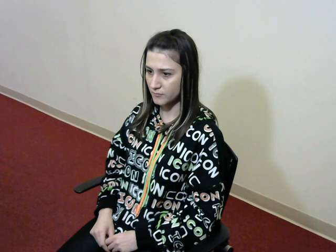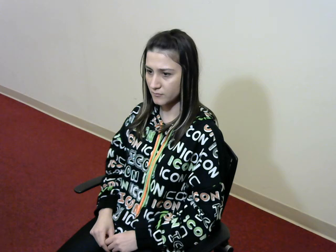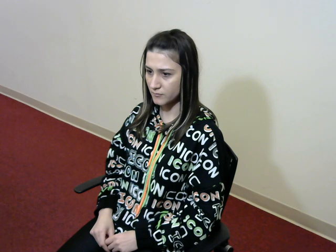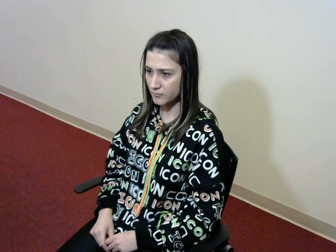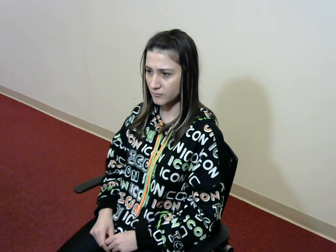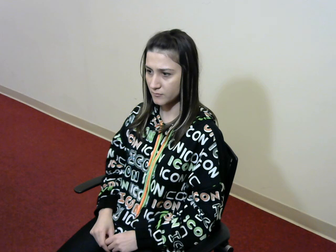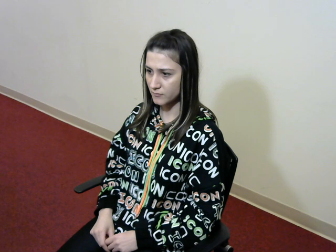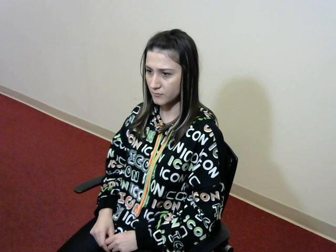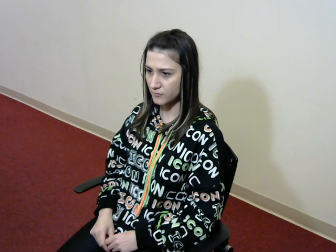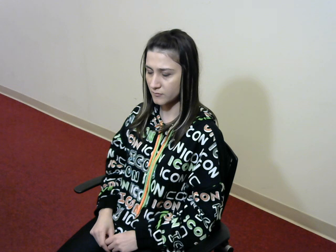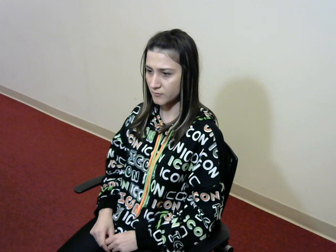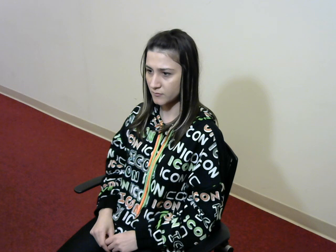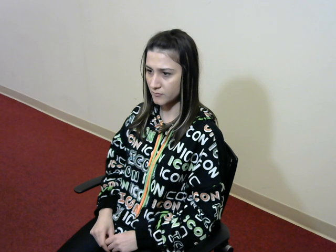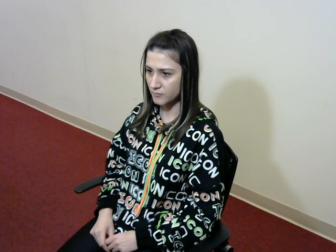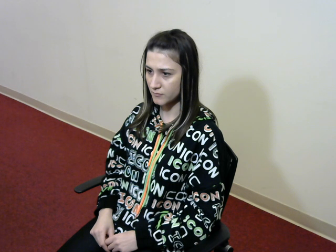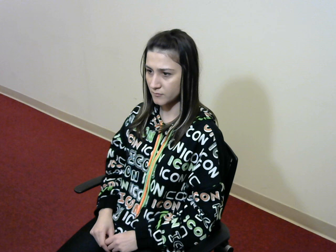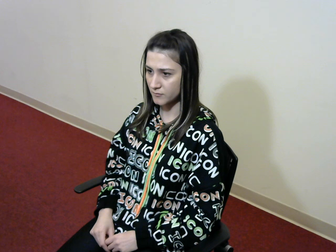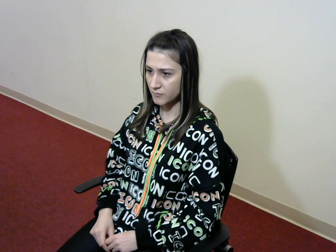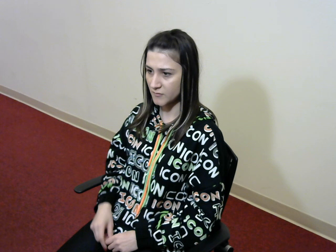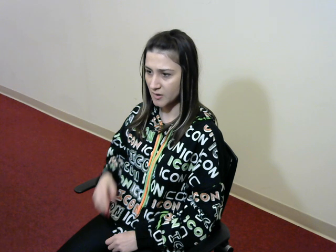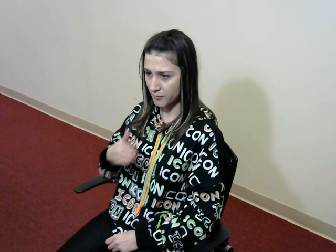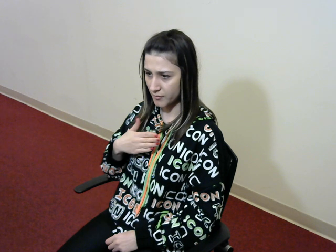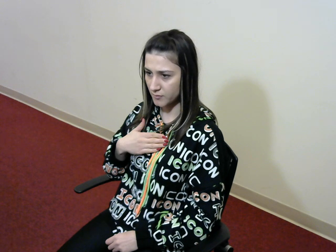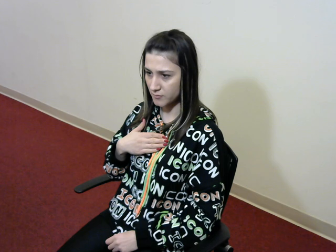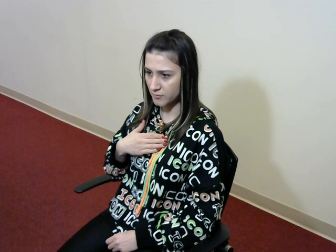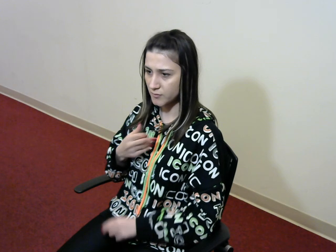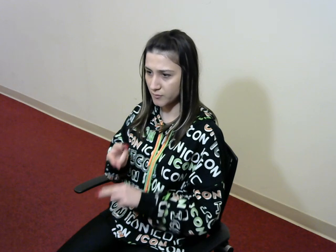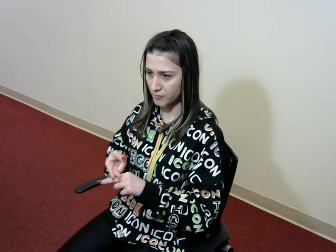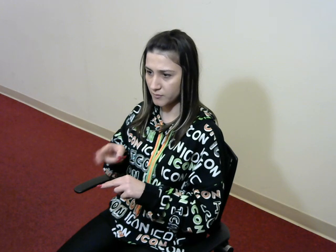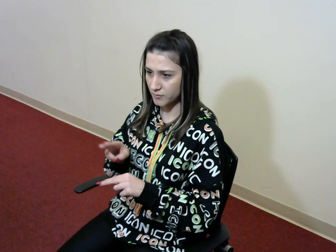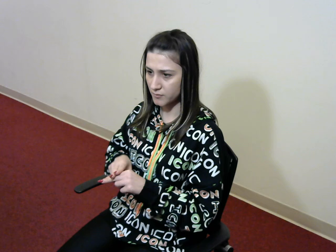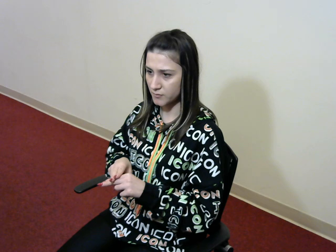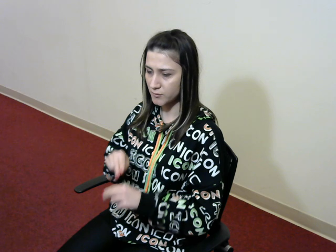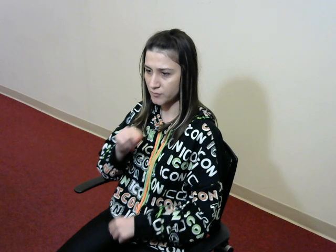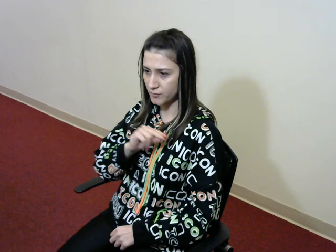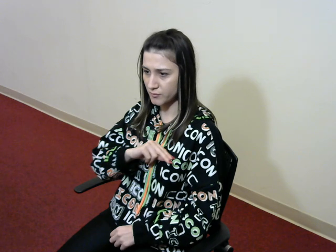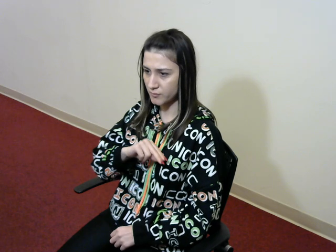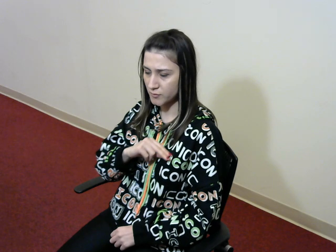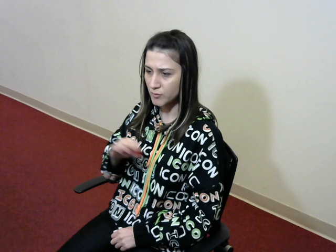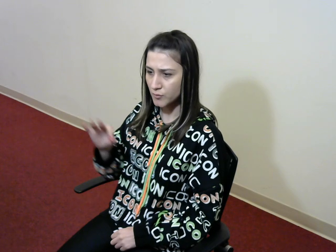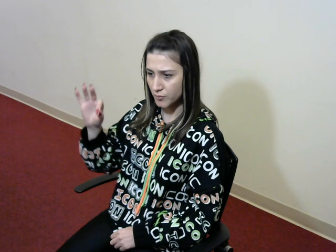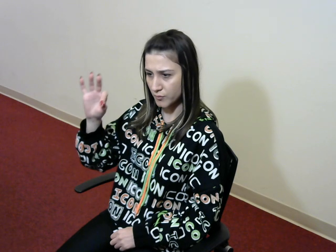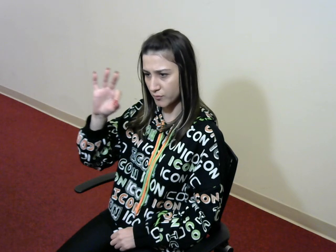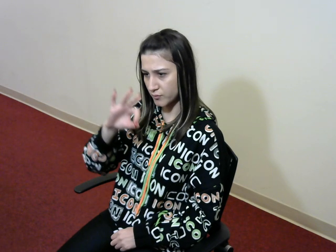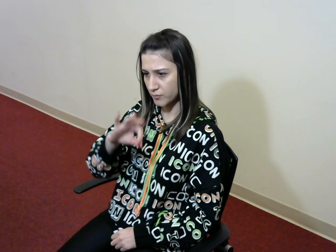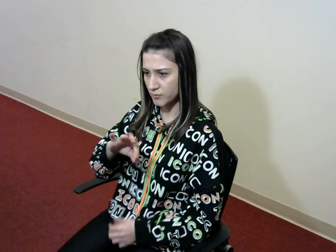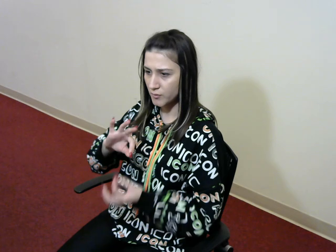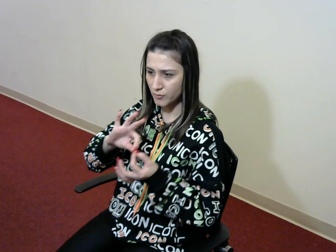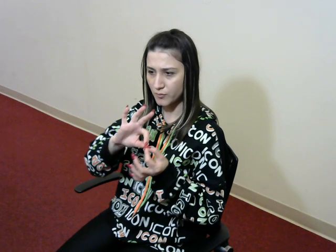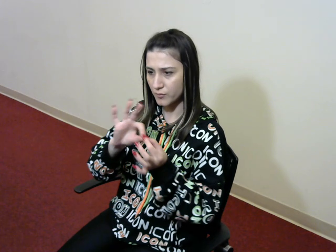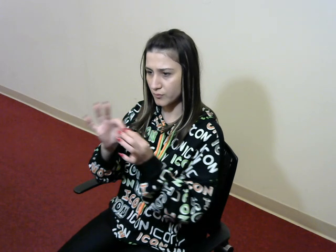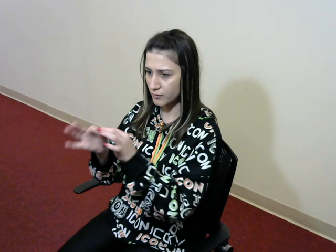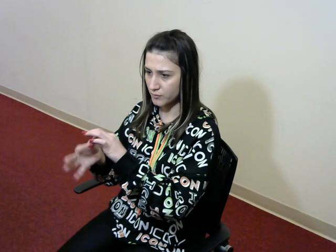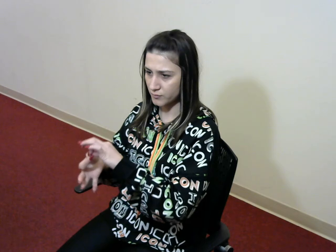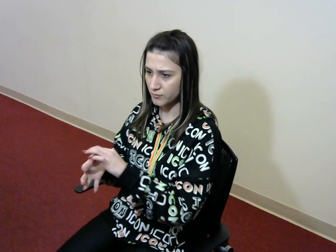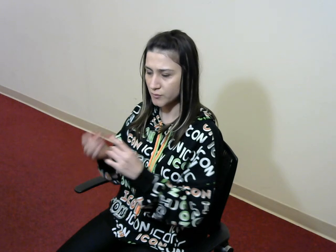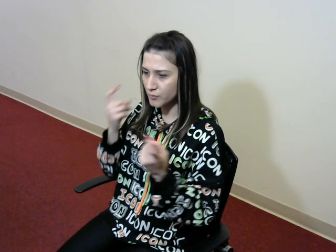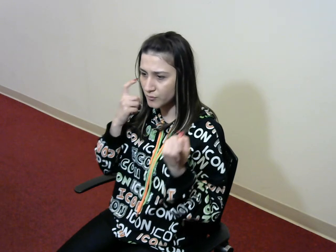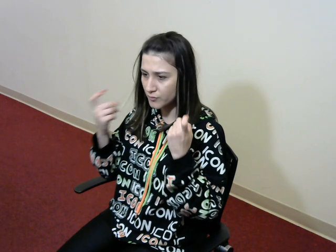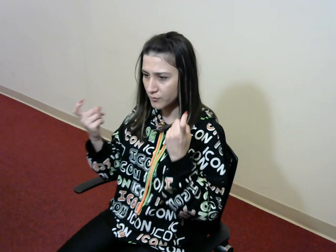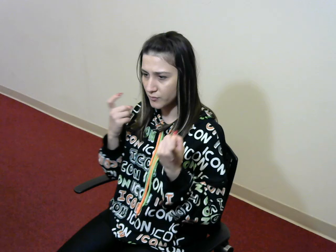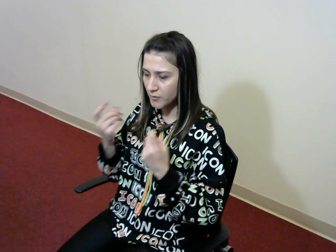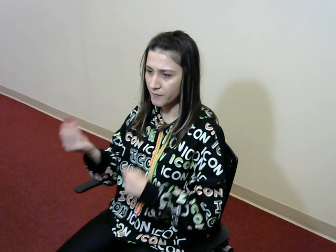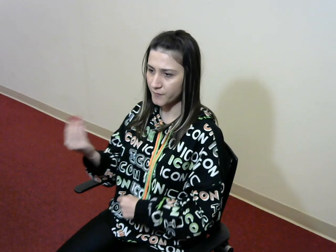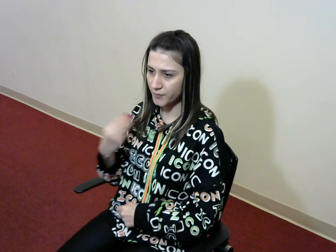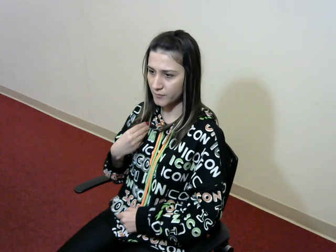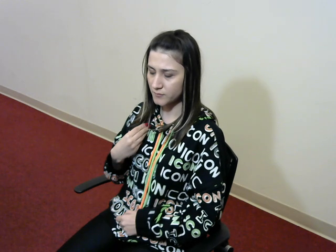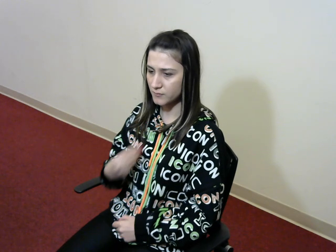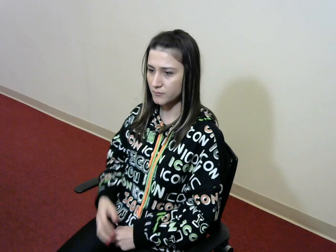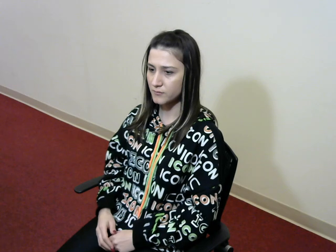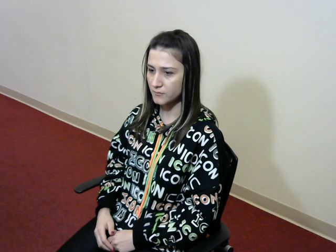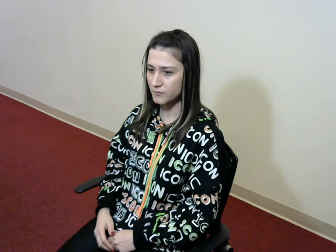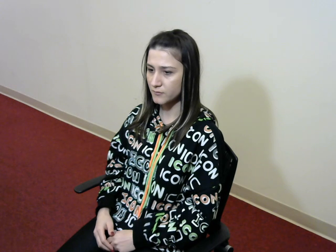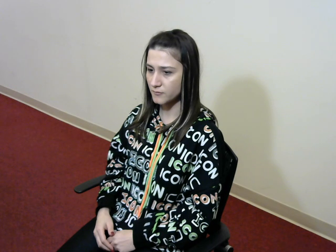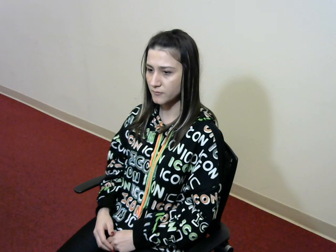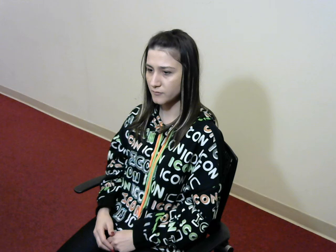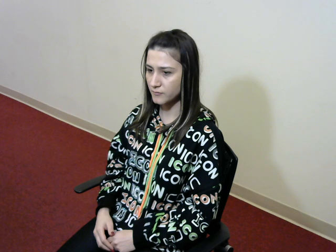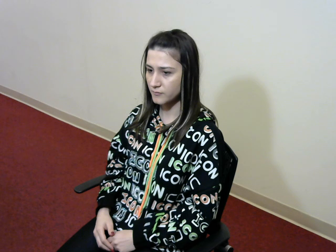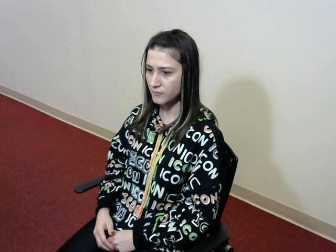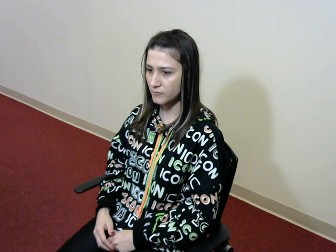Mənə bu iş haqqında ətraflı məlumat verin